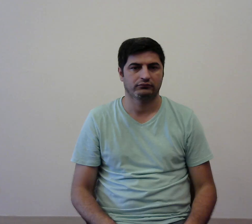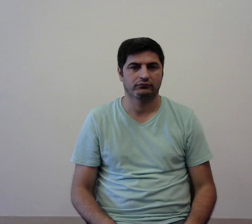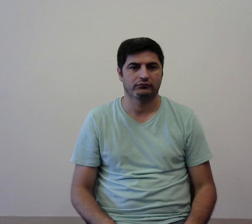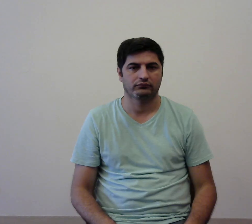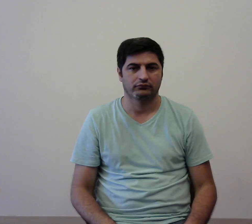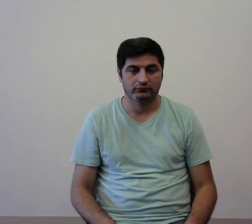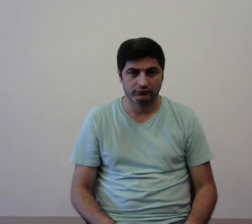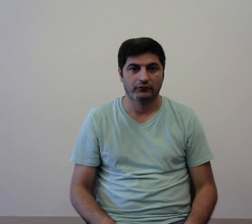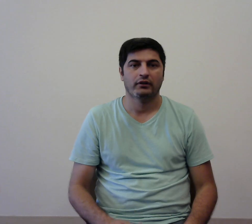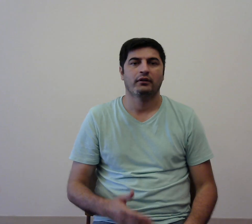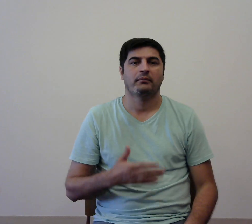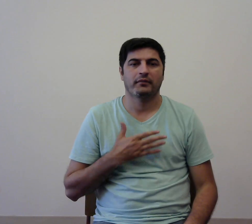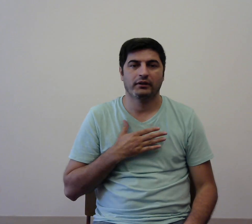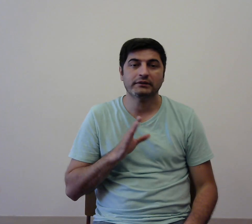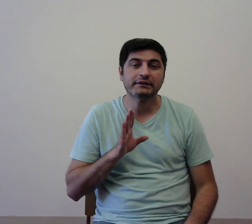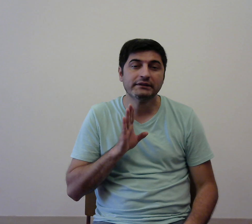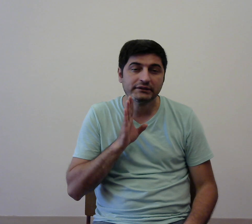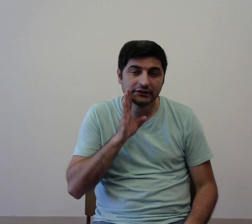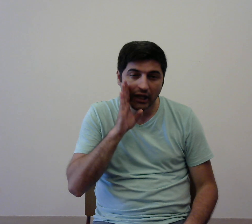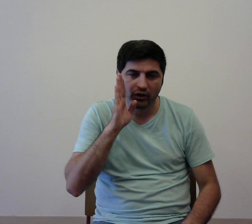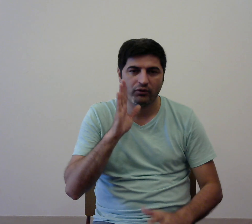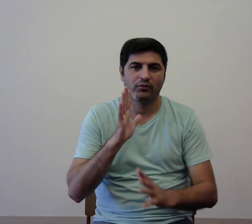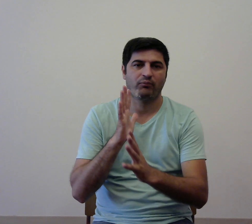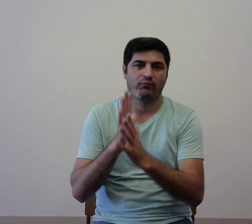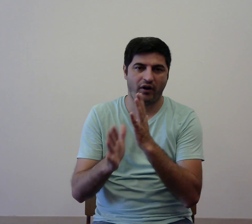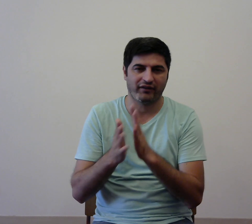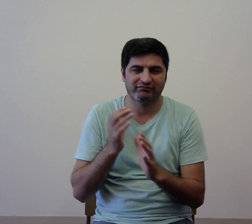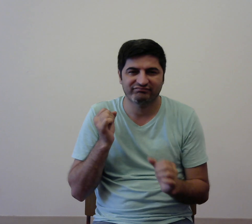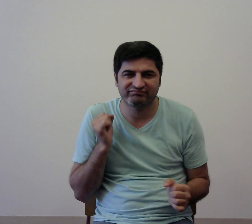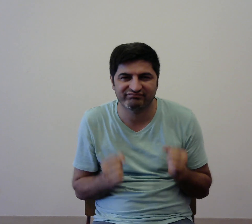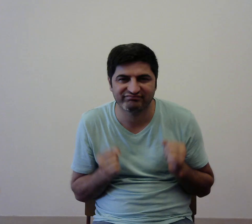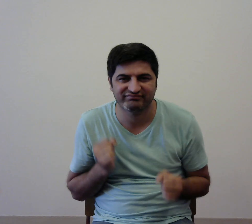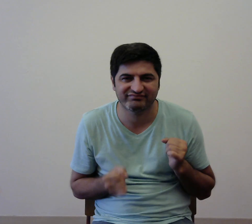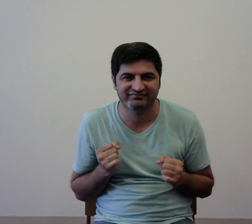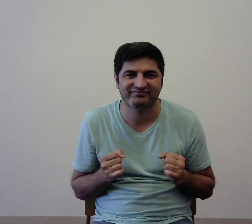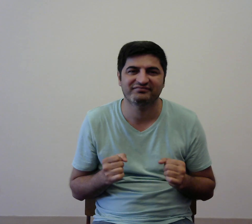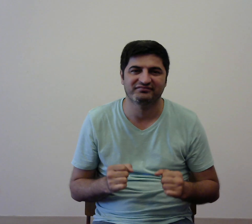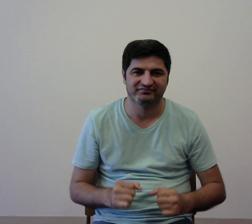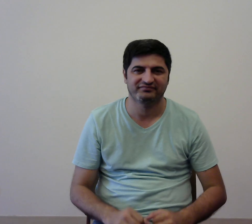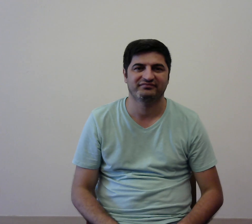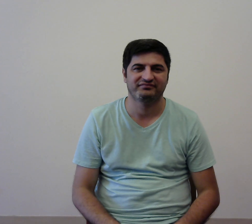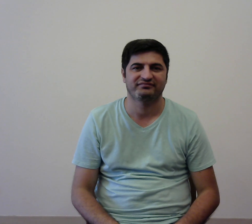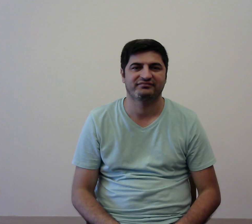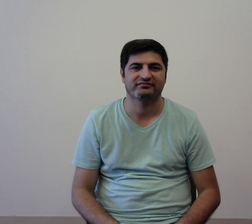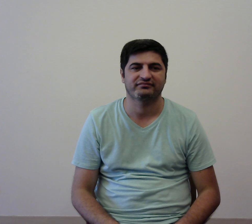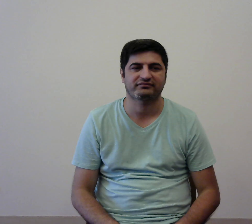Mən səhərlər bulvarda qaçıram